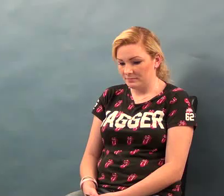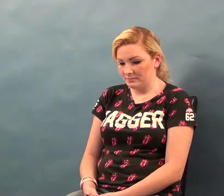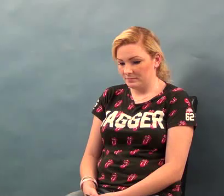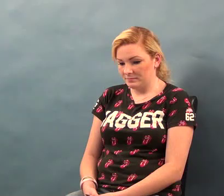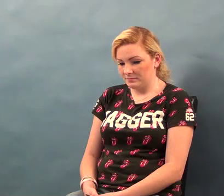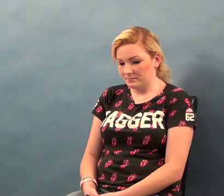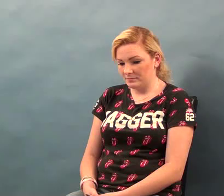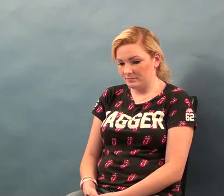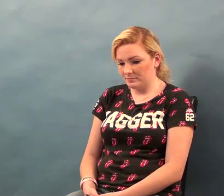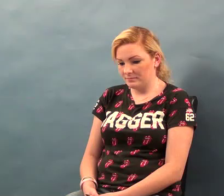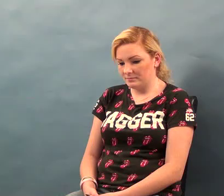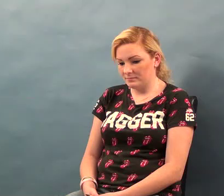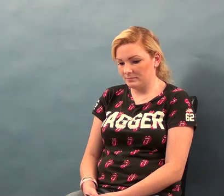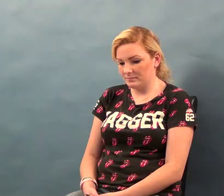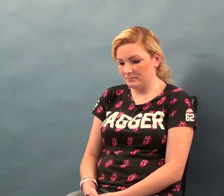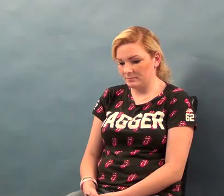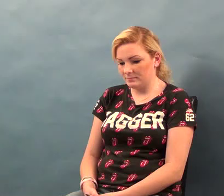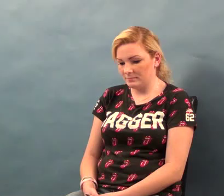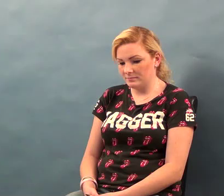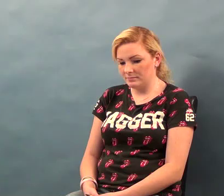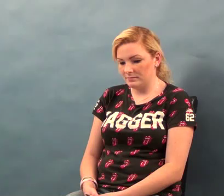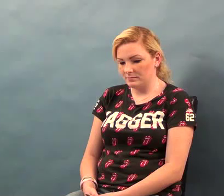Może to im wolno?